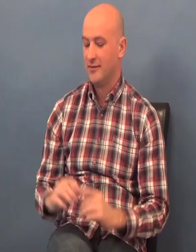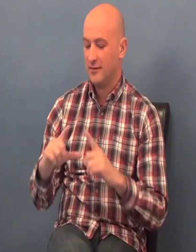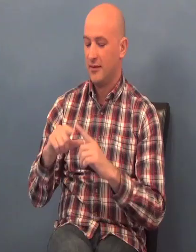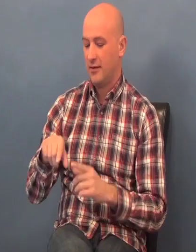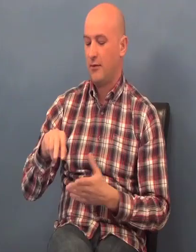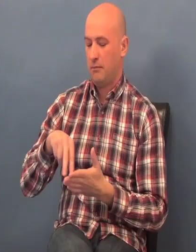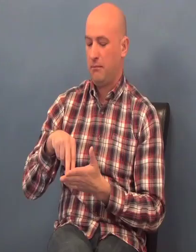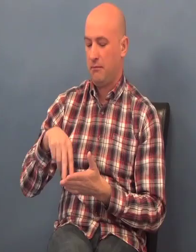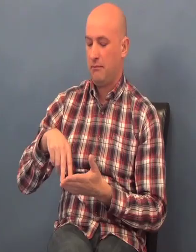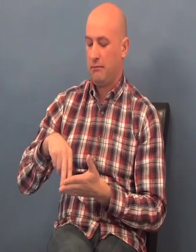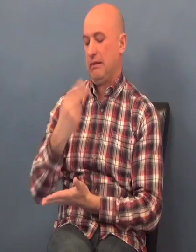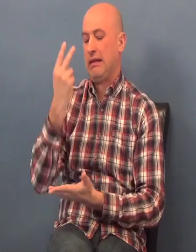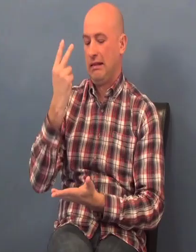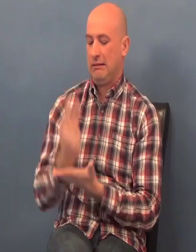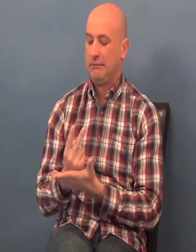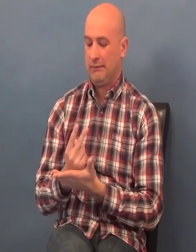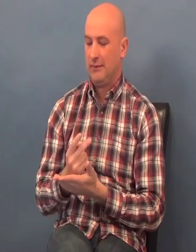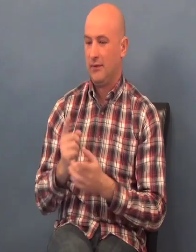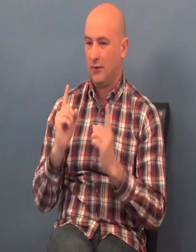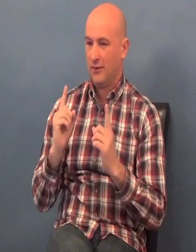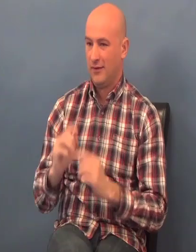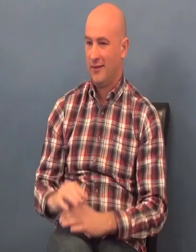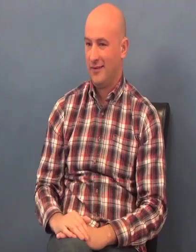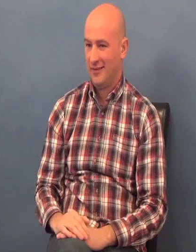Ten trójkąt przedstawia upadek. Ostrożnie.